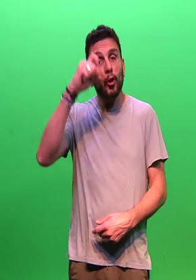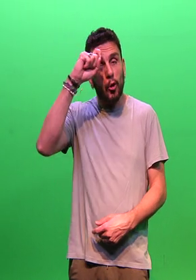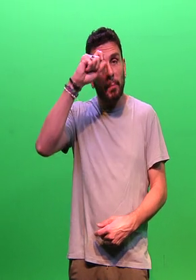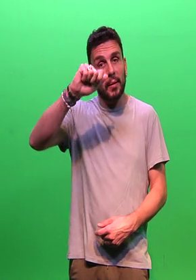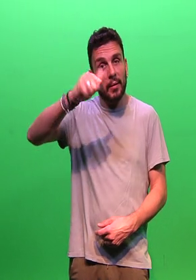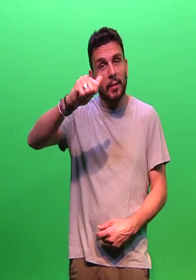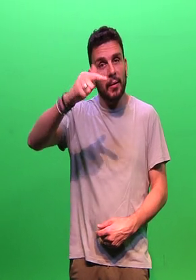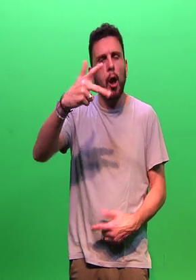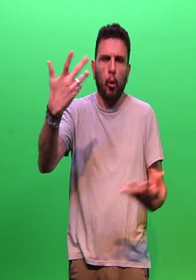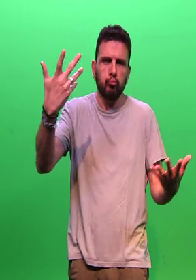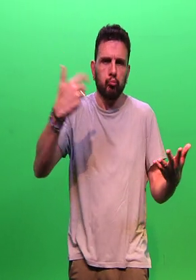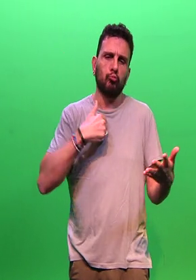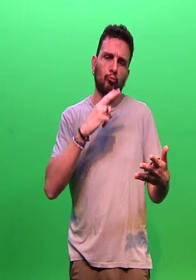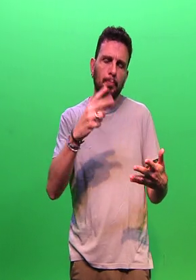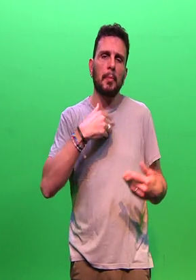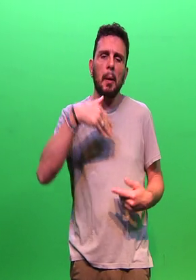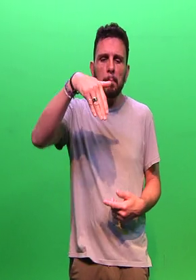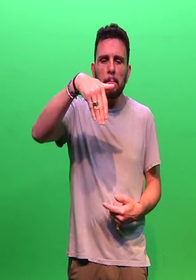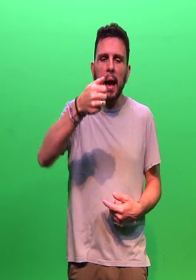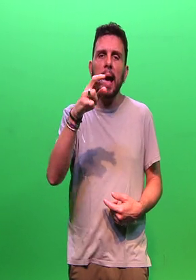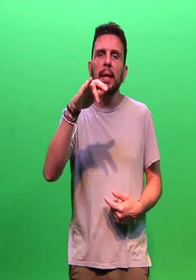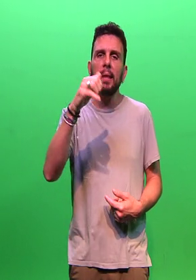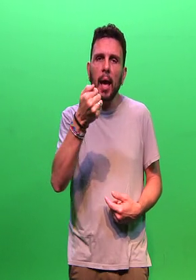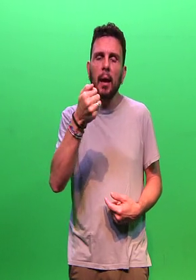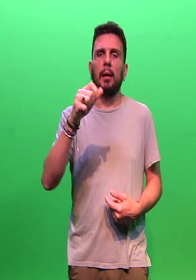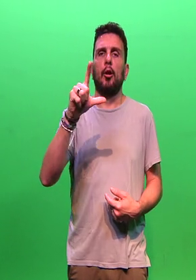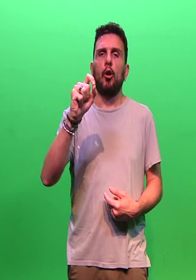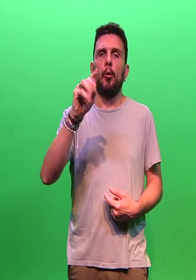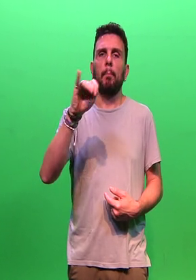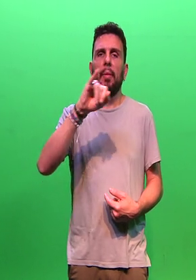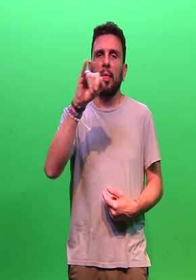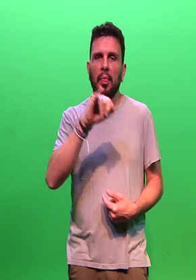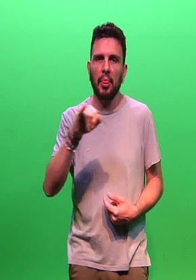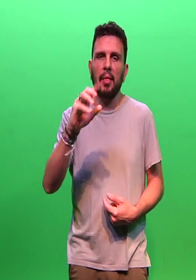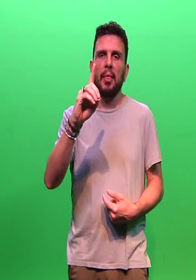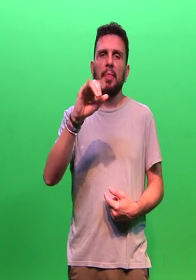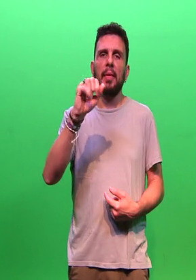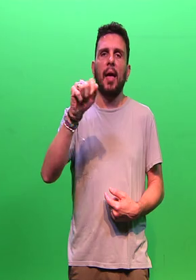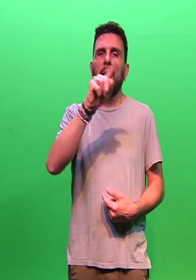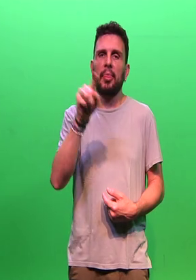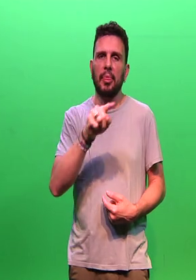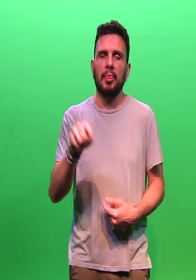El meu nom i els meus cognoms? Sí, clar. Maria López Diaz.